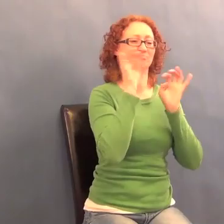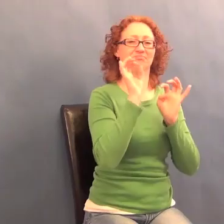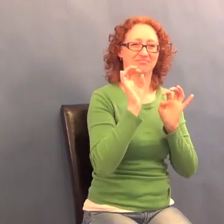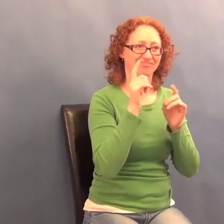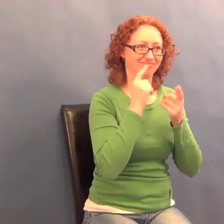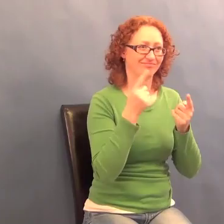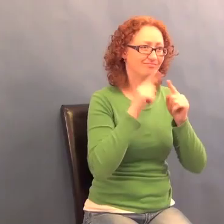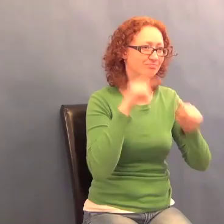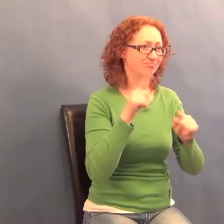Wyrzuca, wyrzuca za siebie.